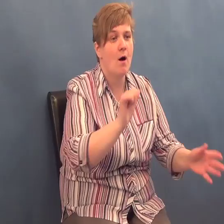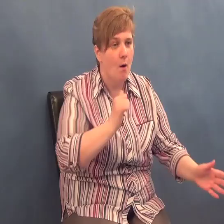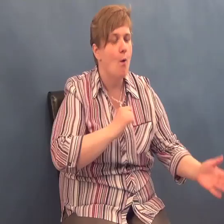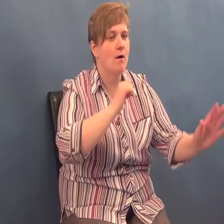Więc tak na wszelki wypadek.